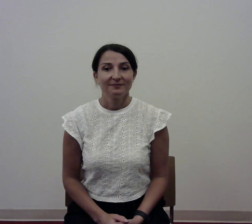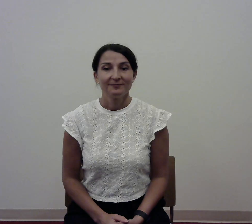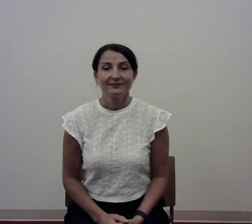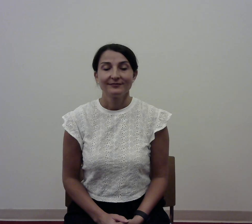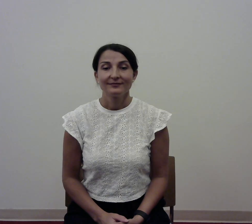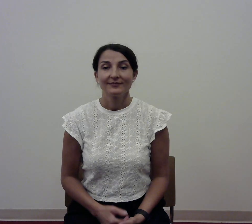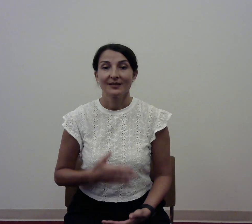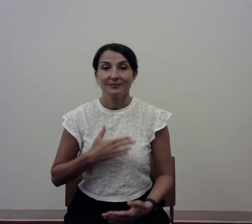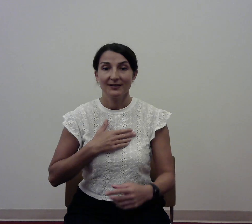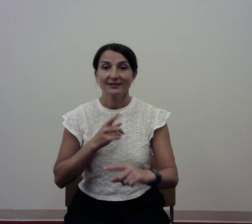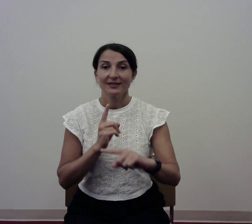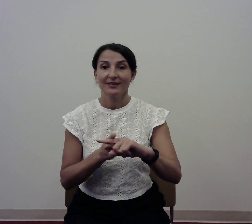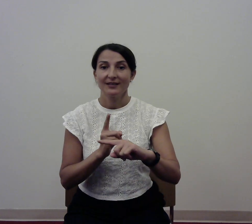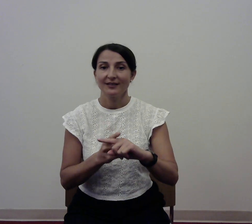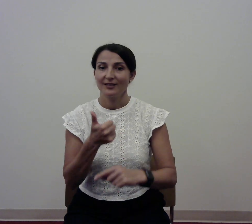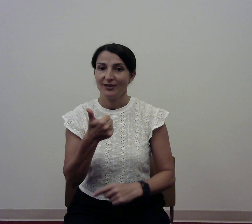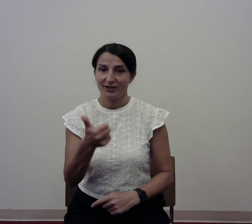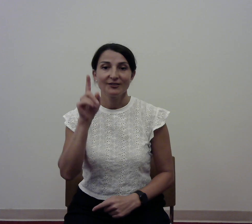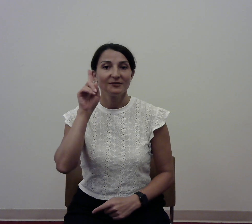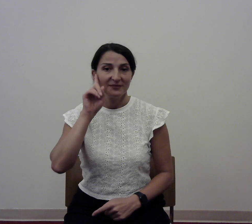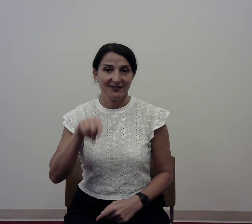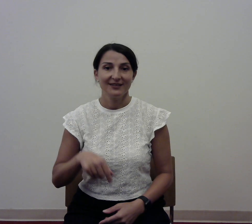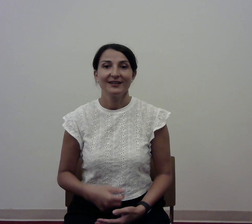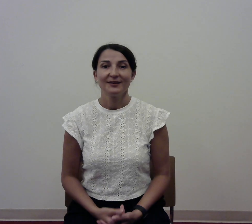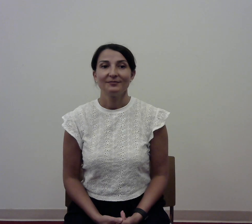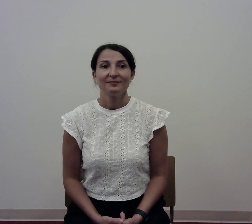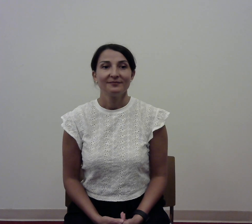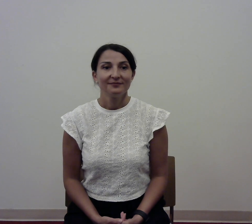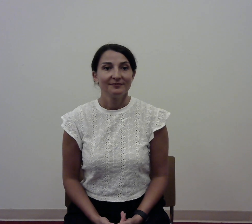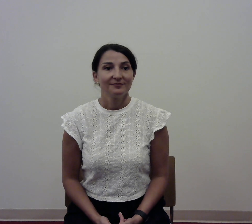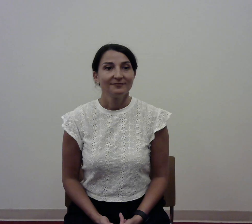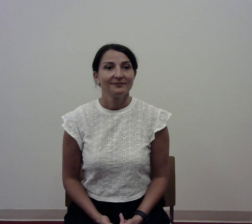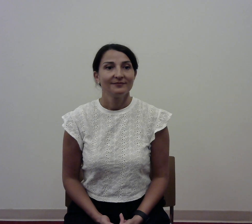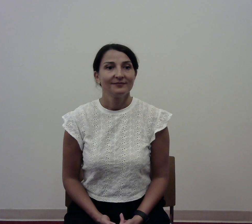Mən riyaziyyatı yaxşı bilirəm